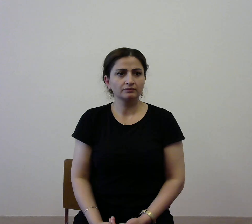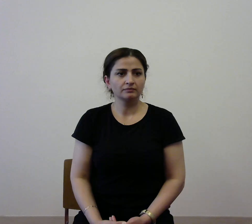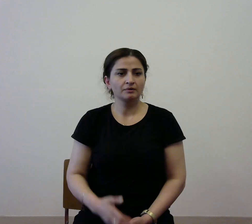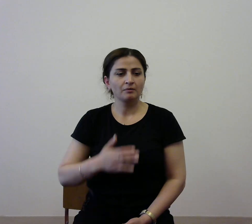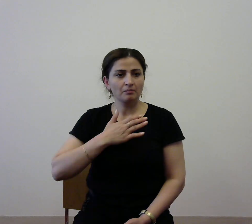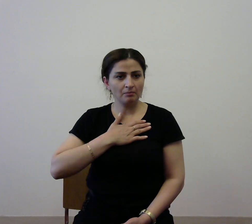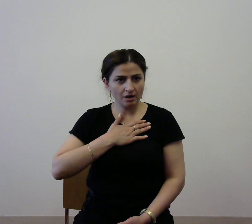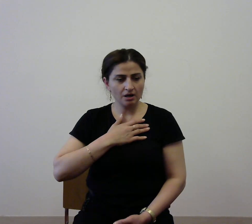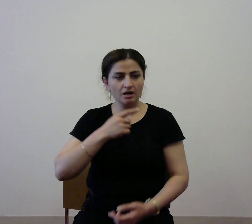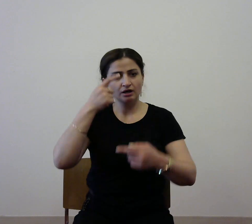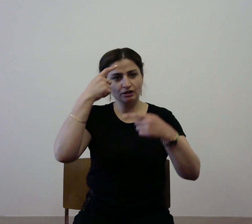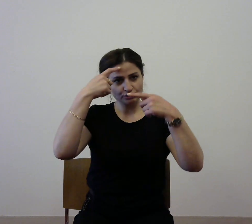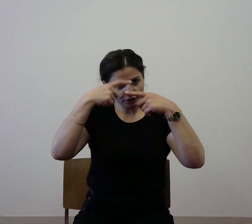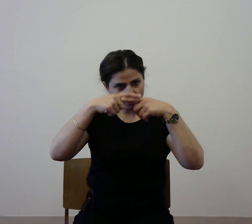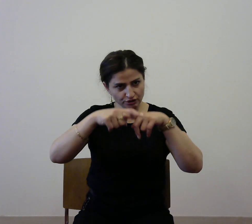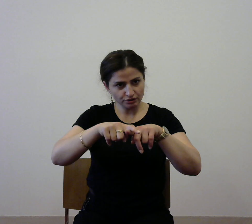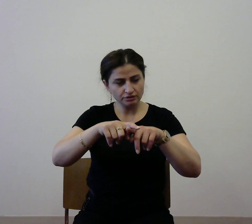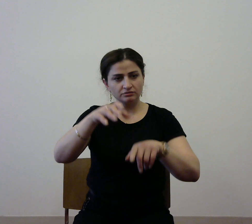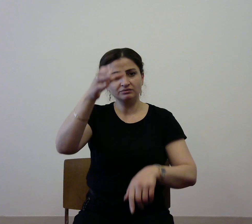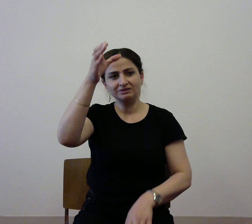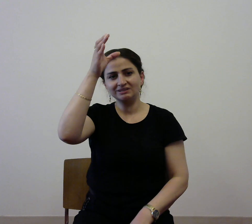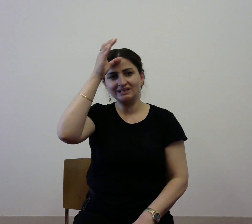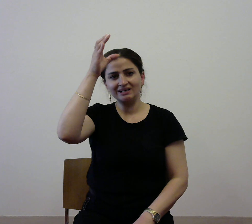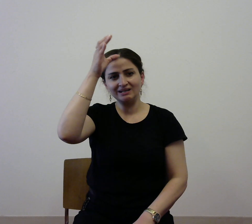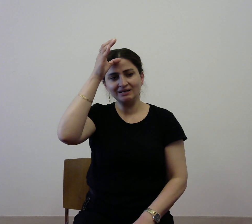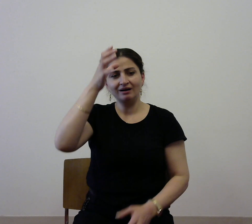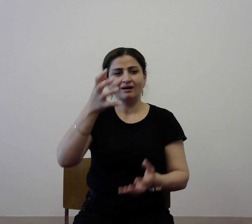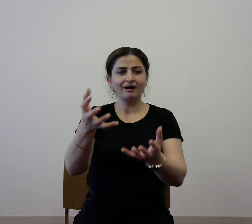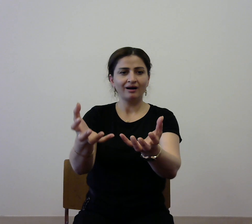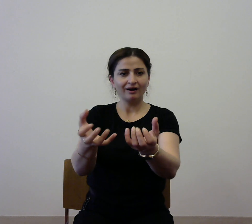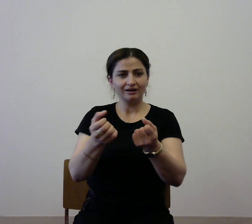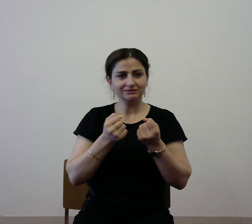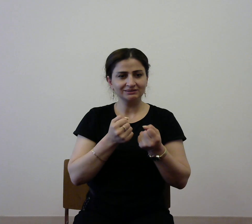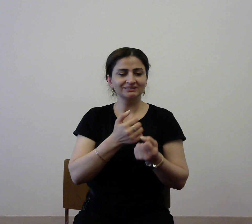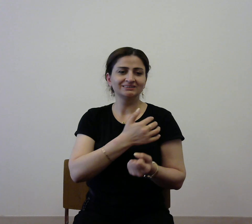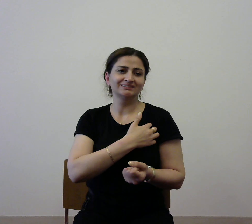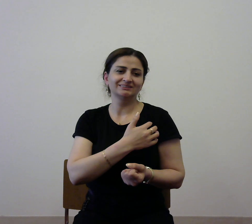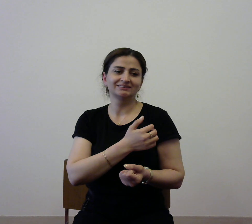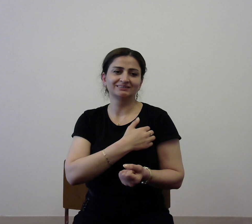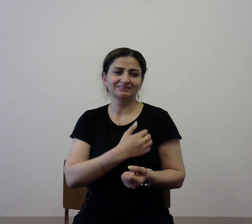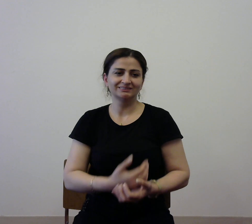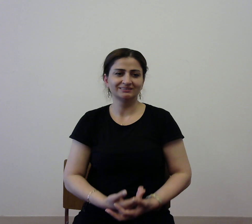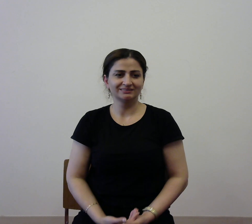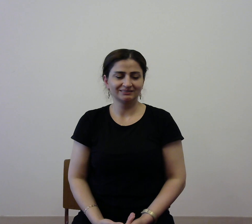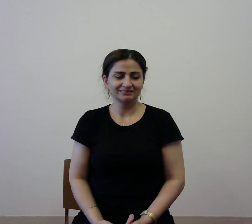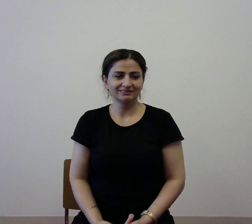Mən peşə təhsili almaq istəyirəm